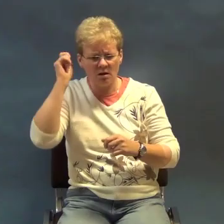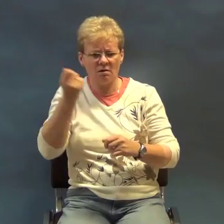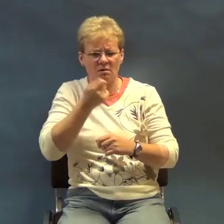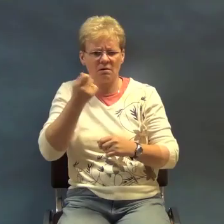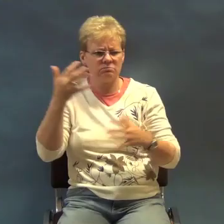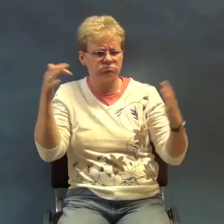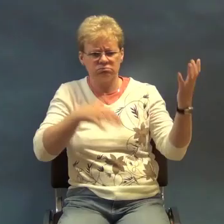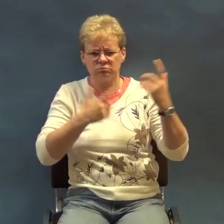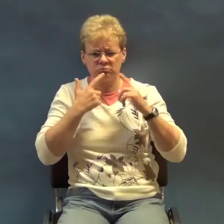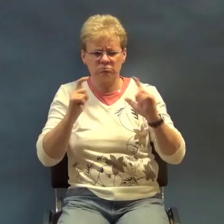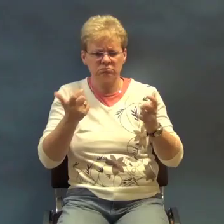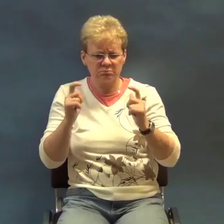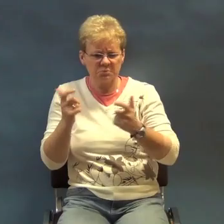Zjeżdżają się, co się dzieje?